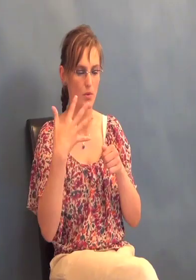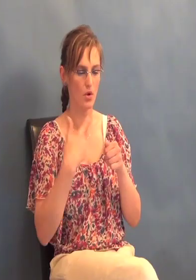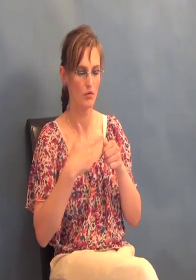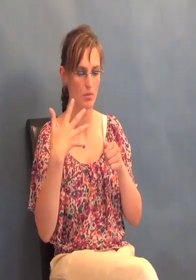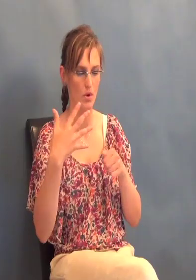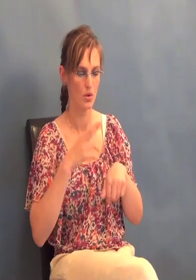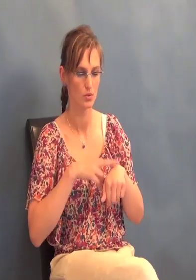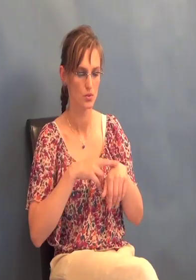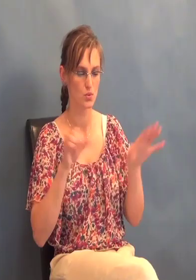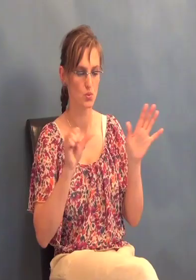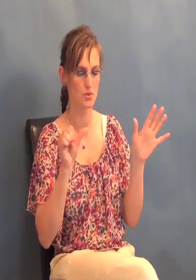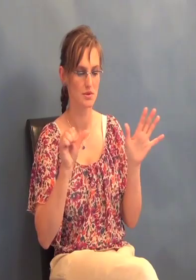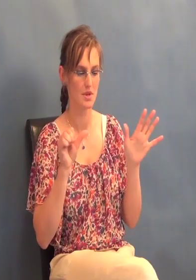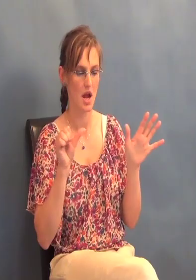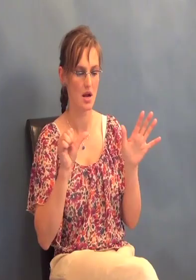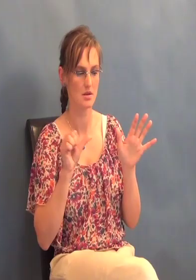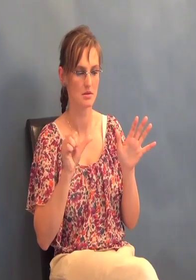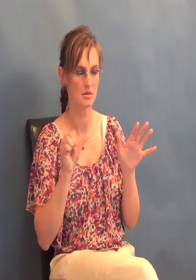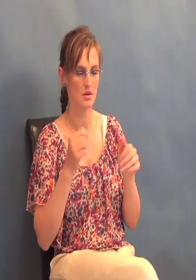Dwudziestego piątego o godzinie szóstej?